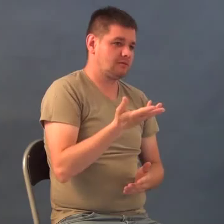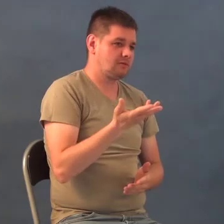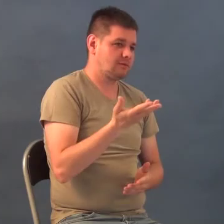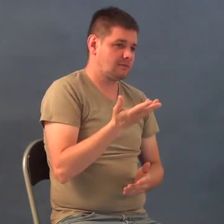Poniedziałek.